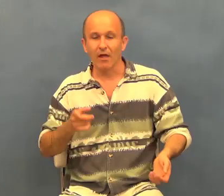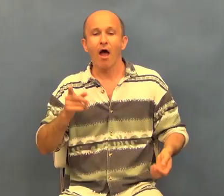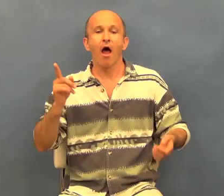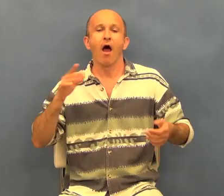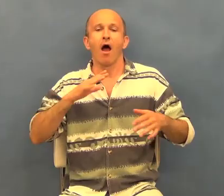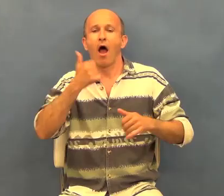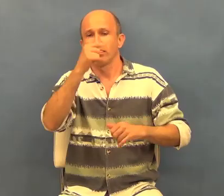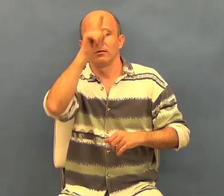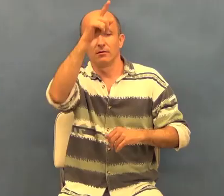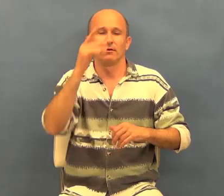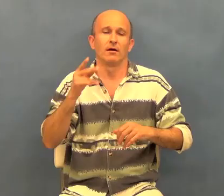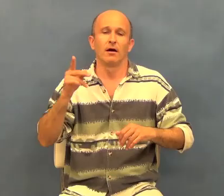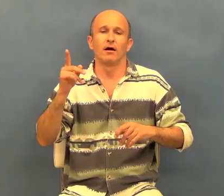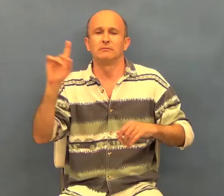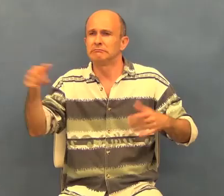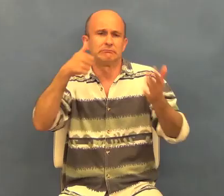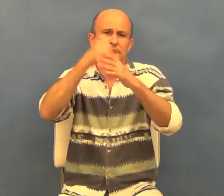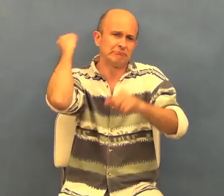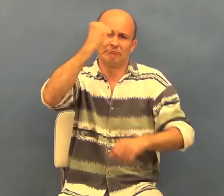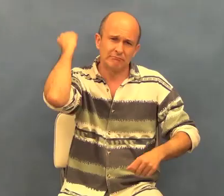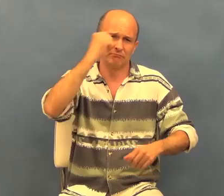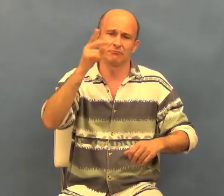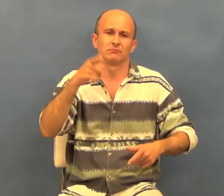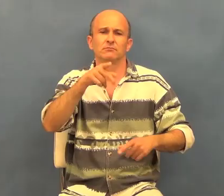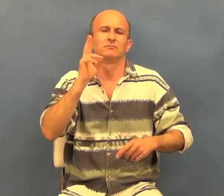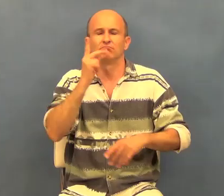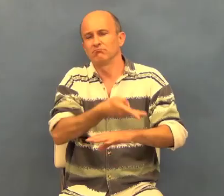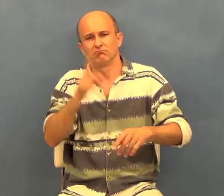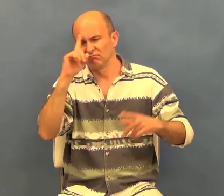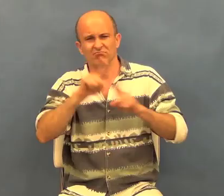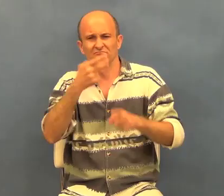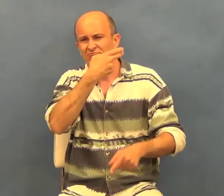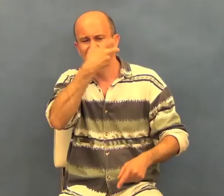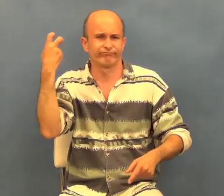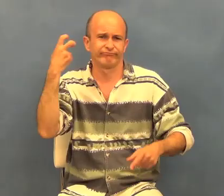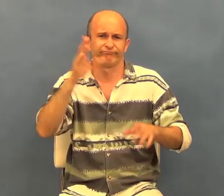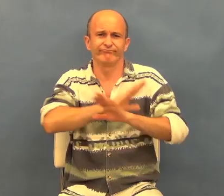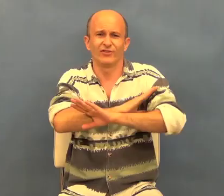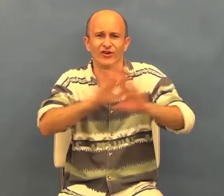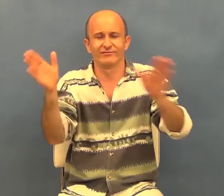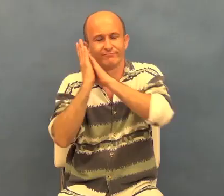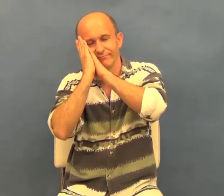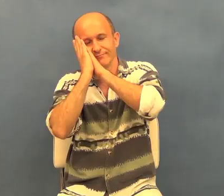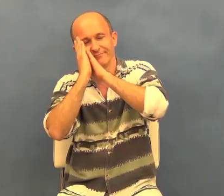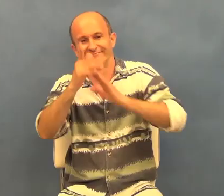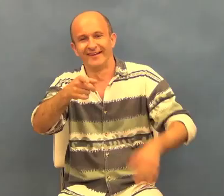Do jednego chłopaka nie można było się dostać, bo spał jakby był pijany. Spał jak kamień.